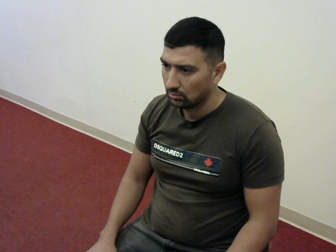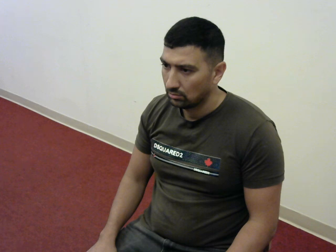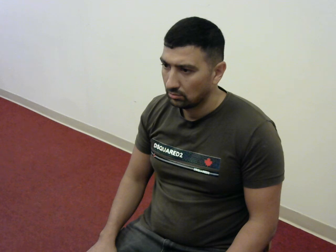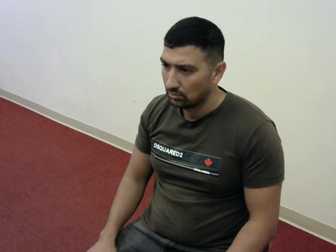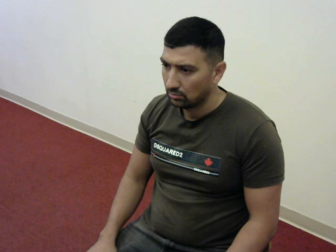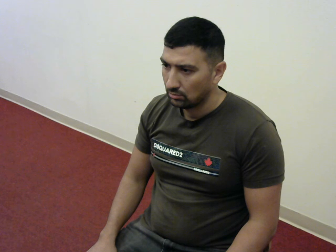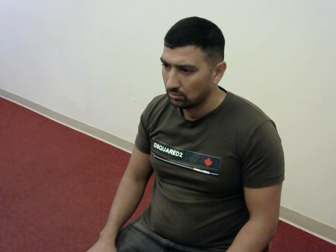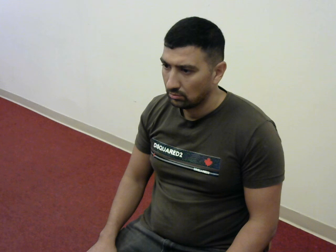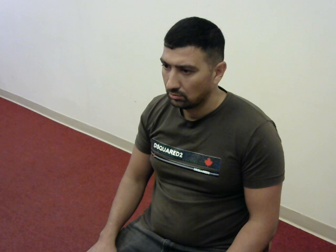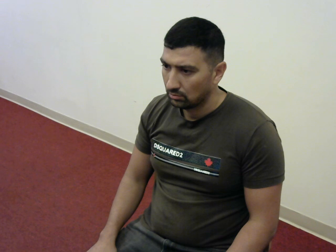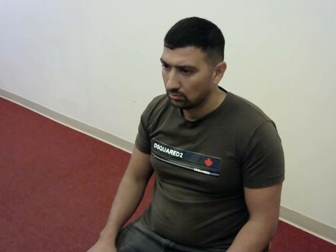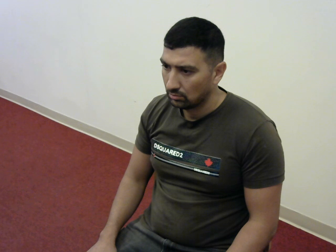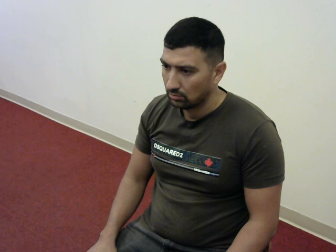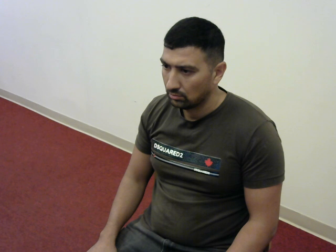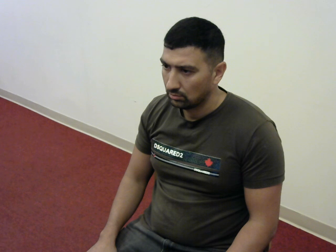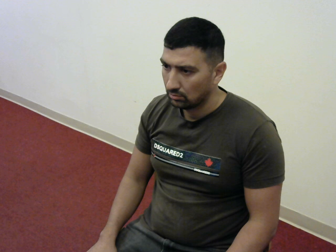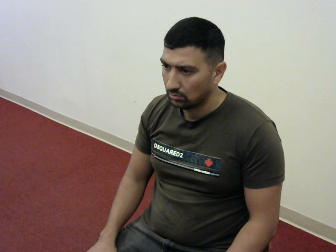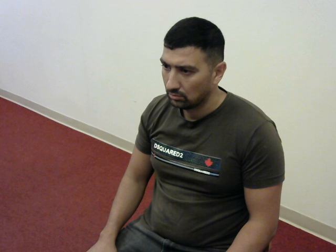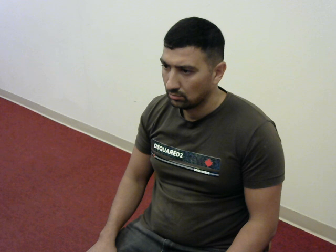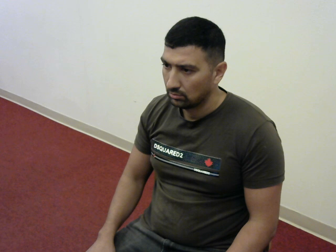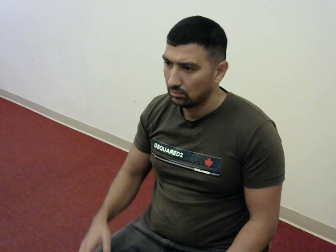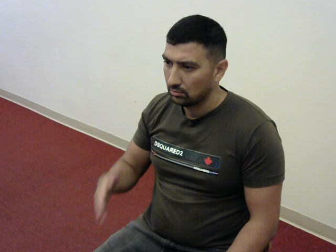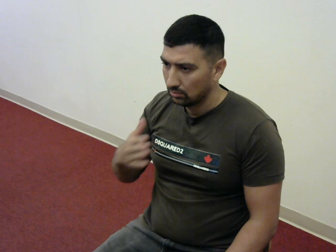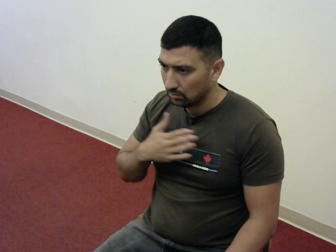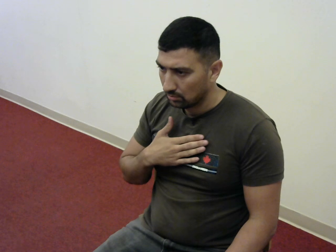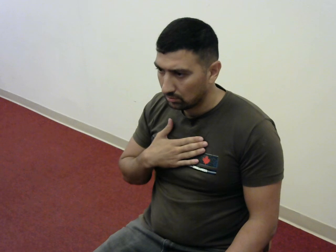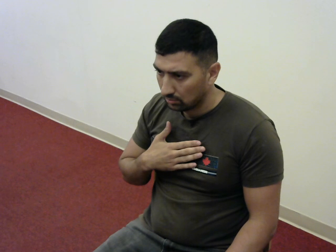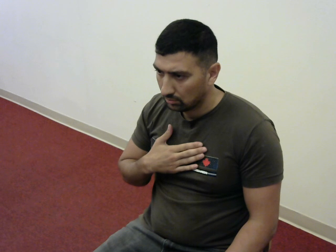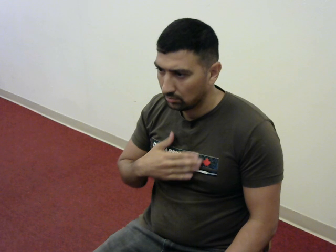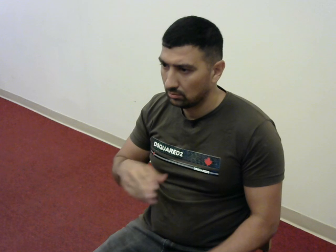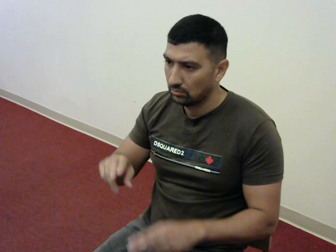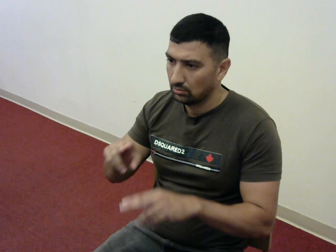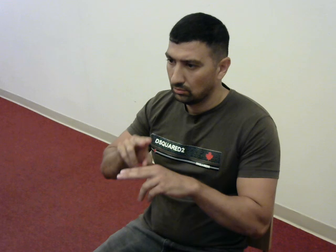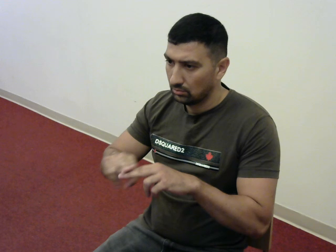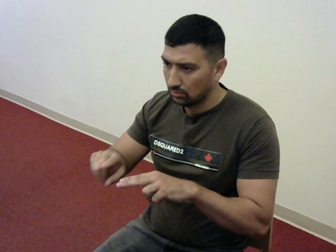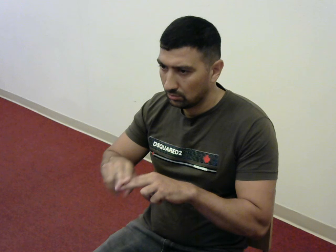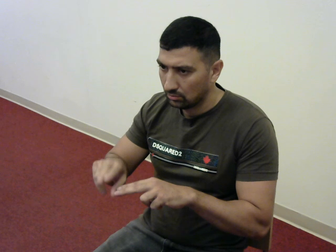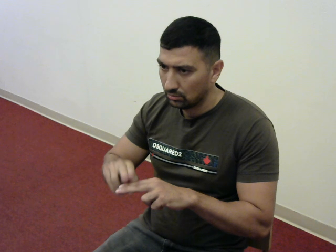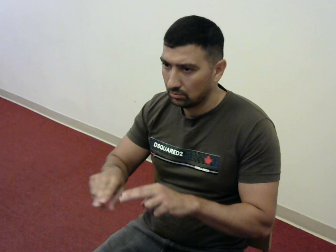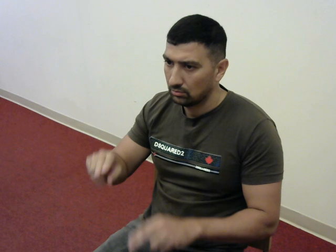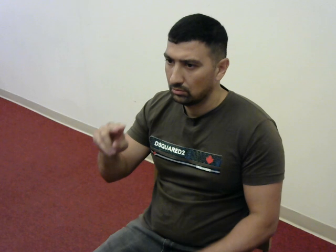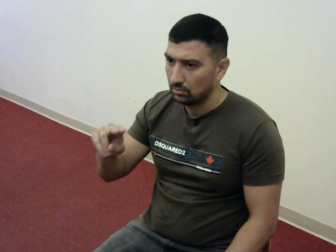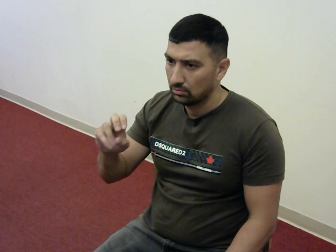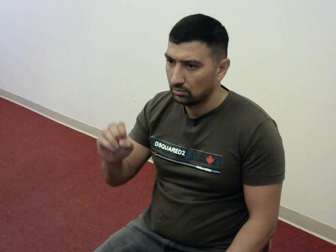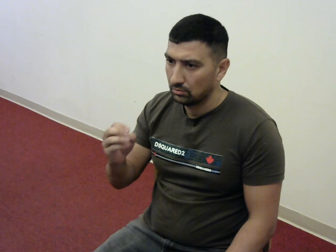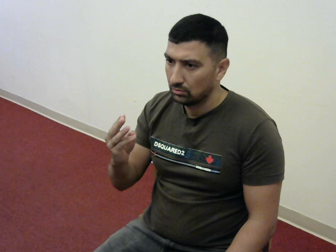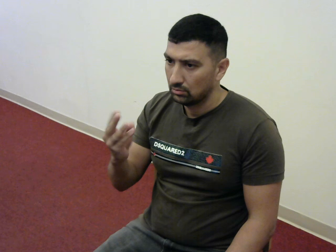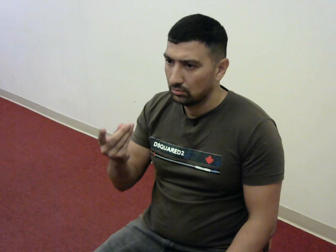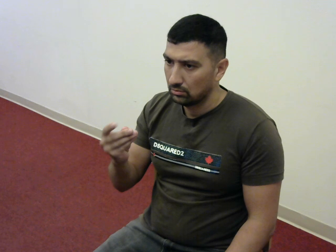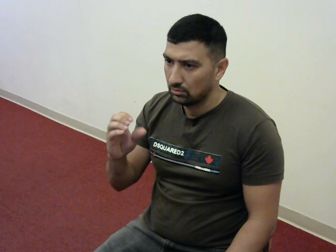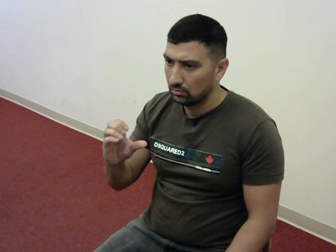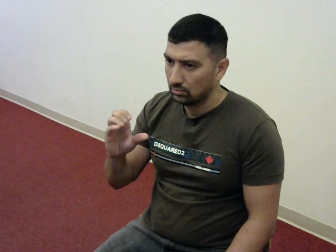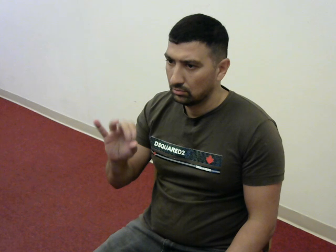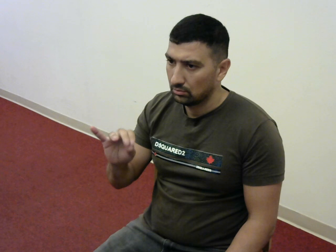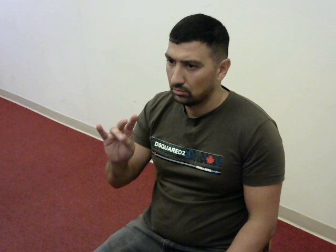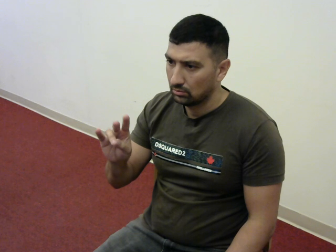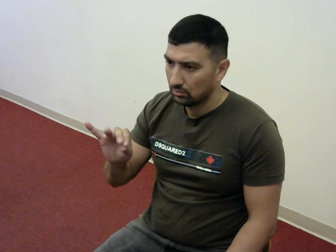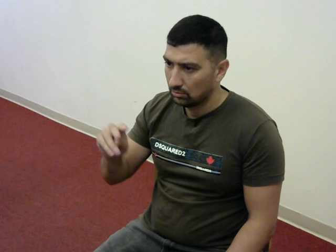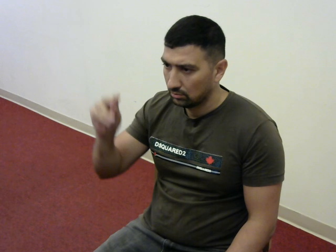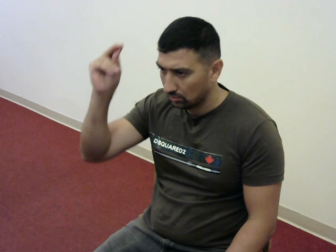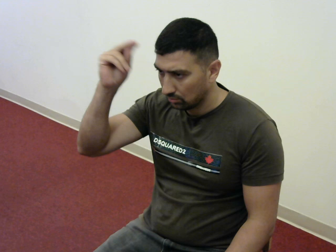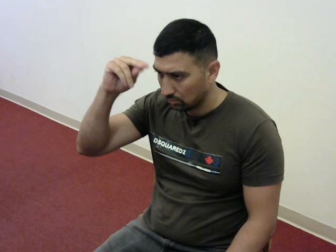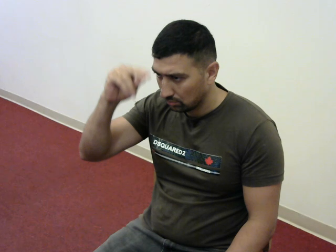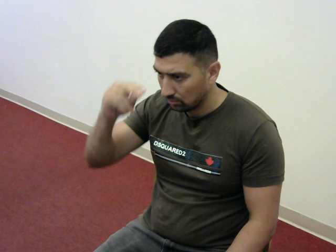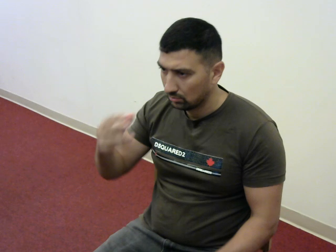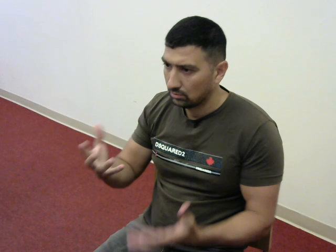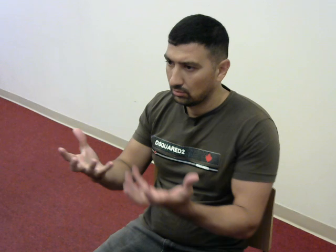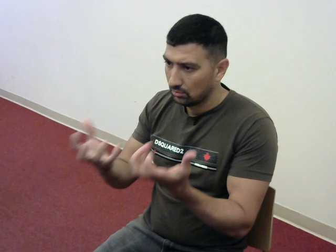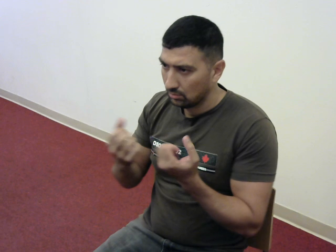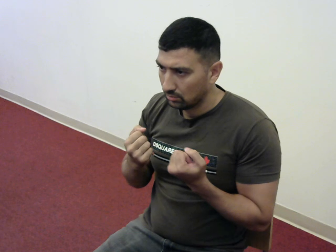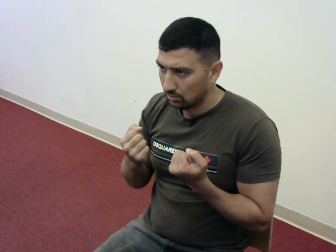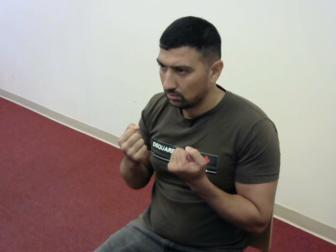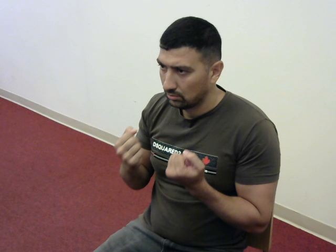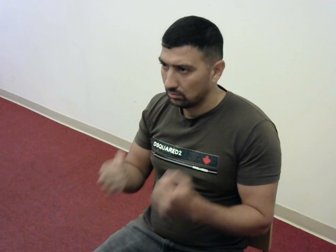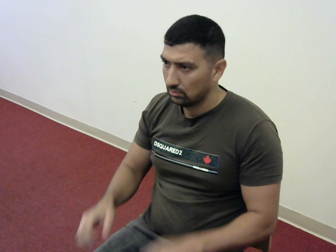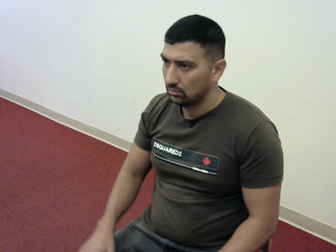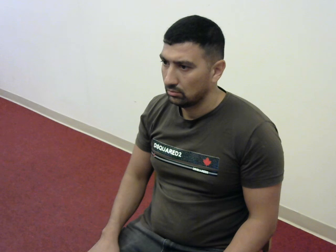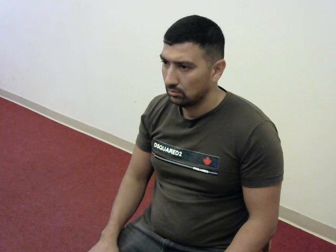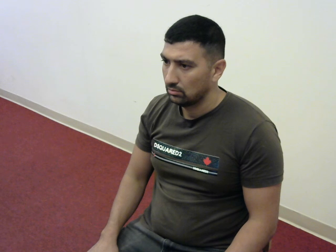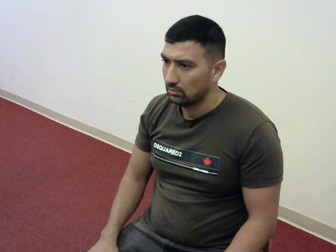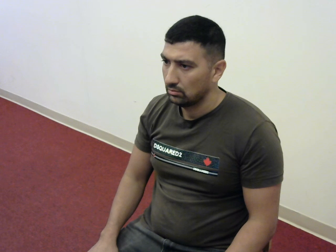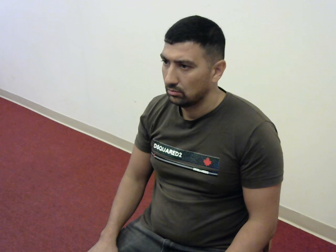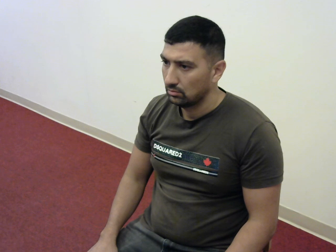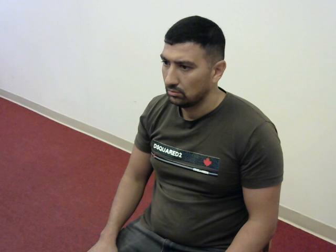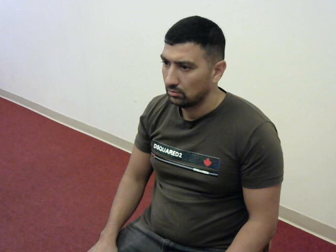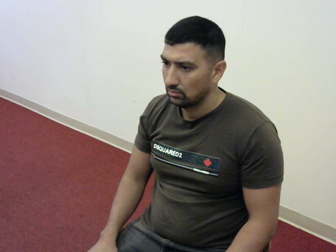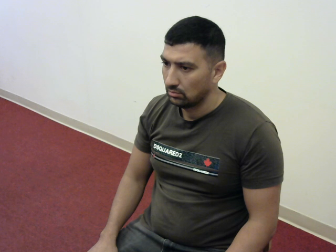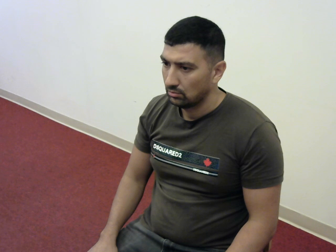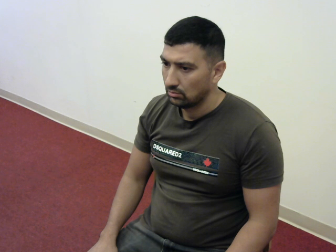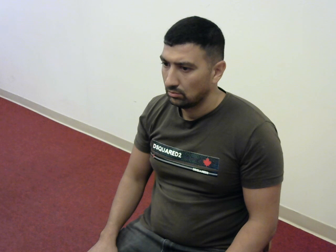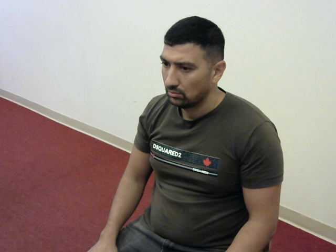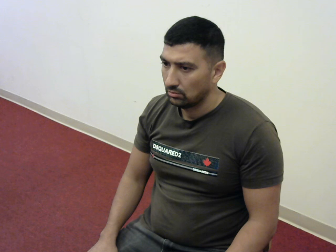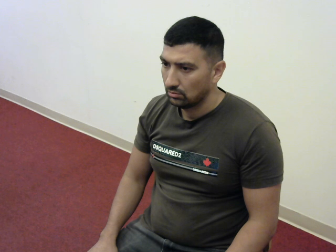Mən dülgər peşəsinin təhsilini almışam